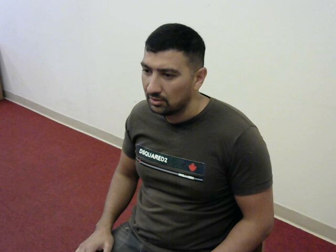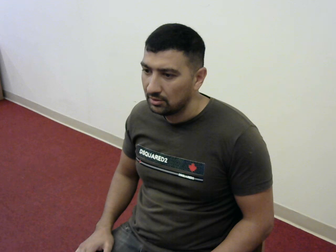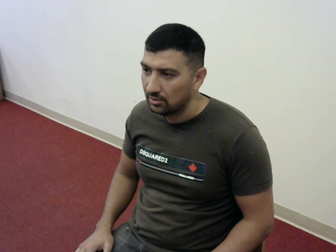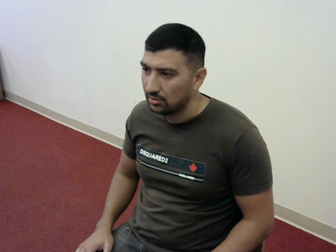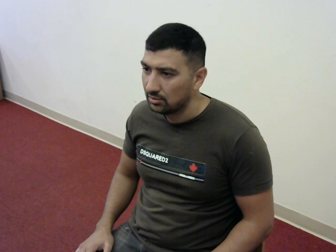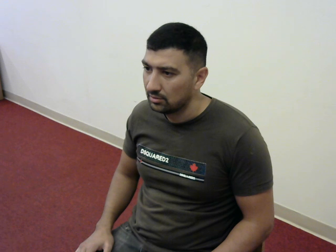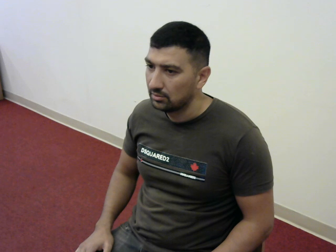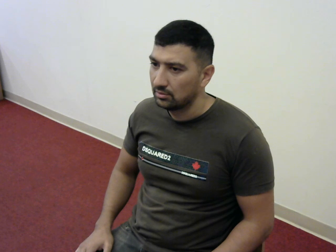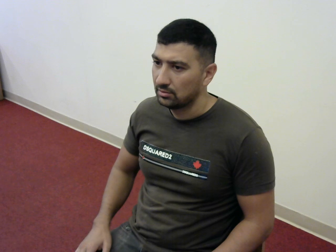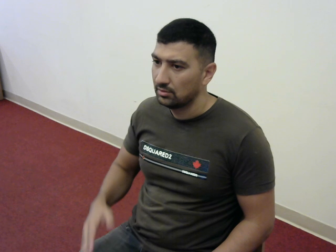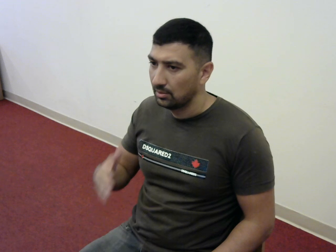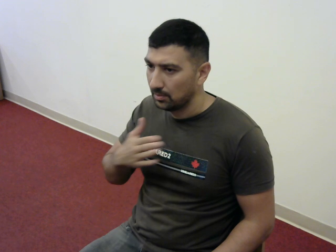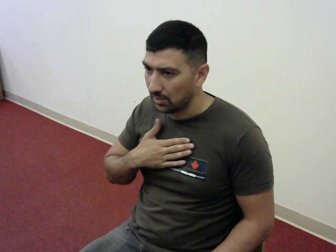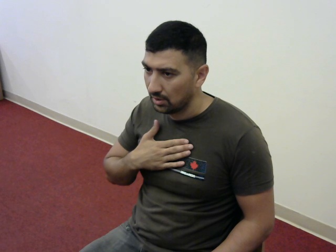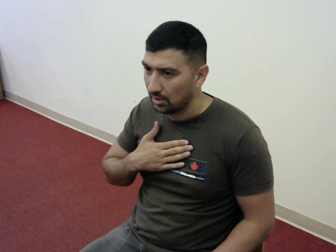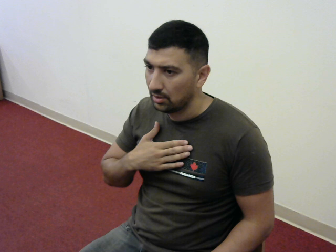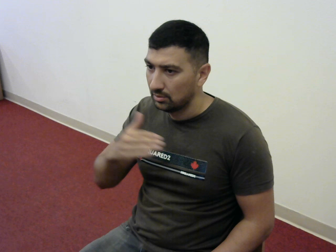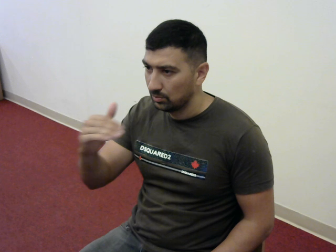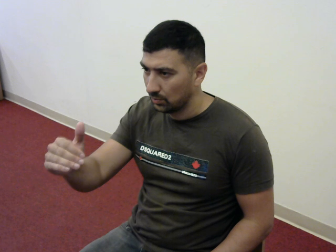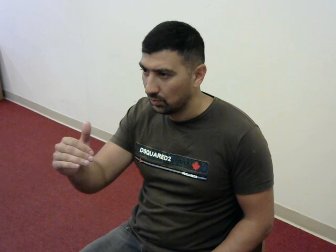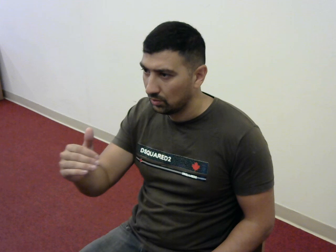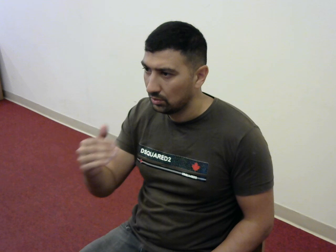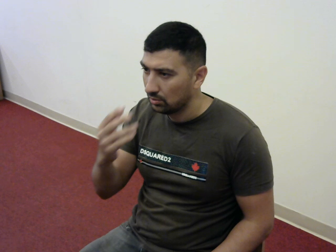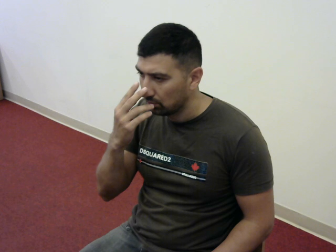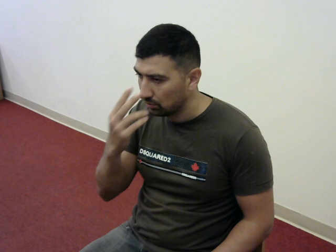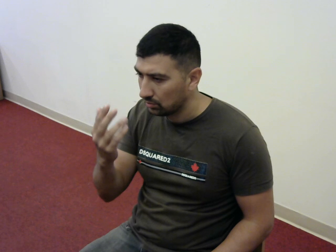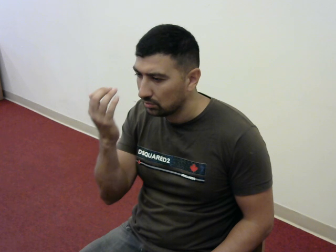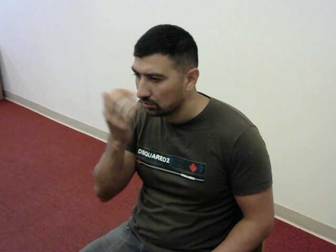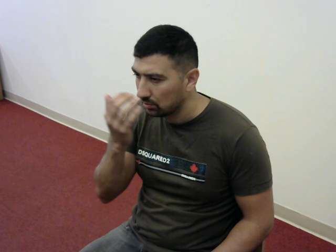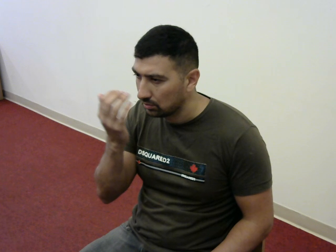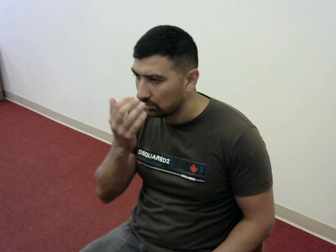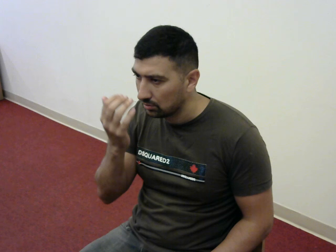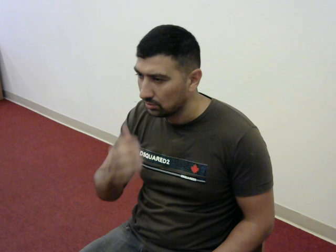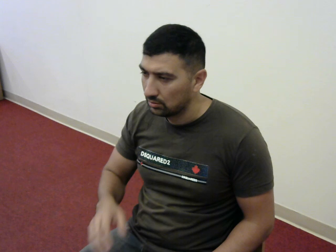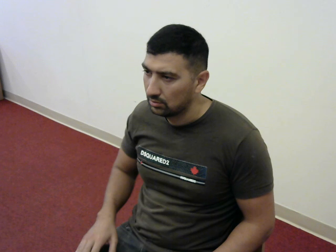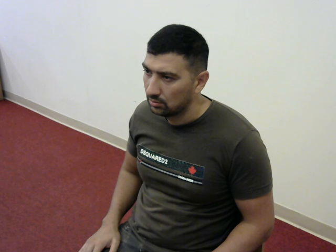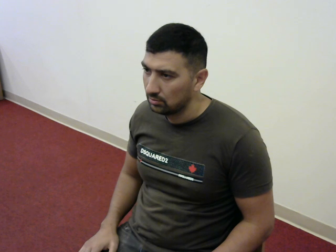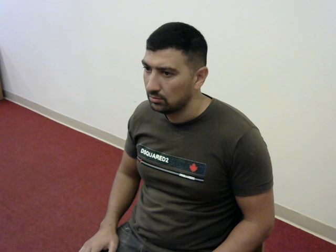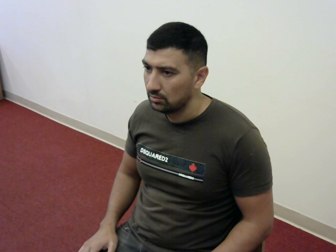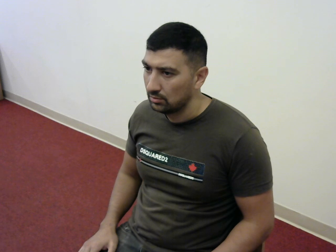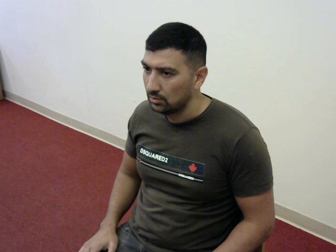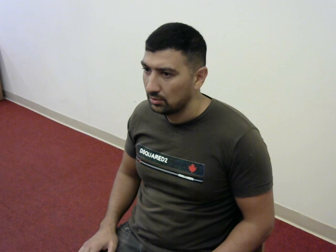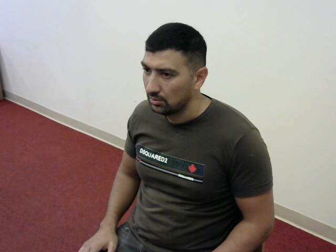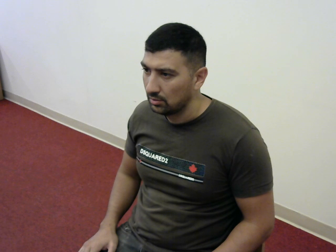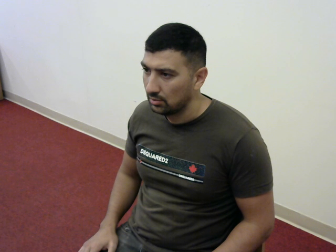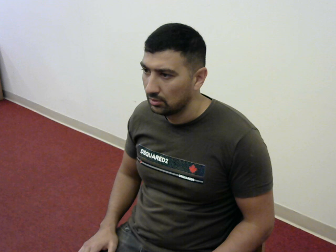Mən sizi görmürəm